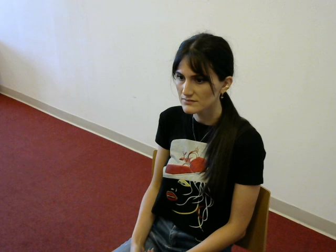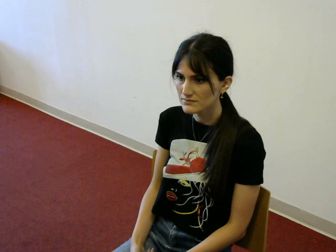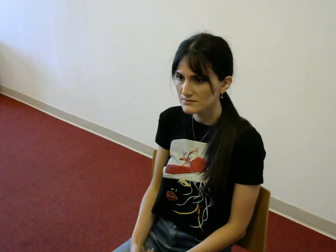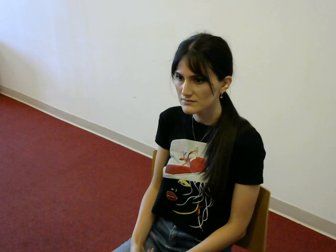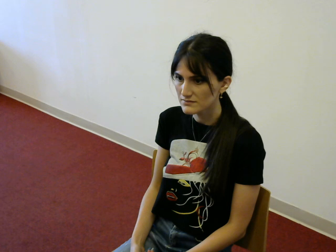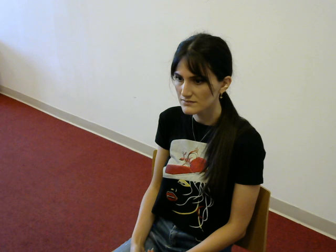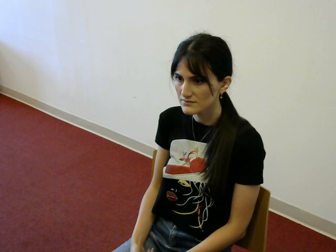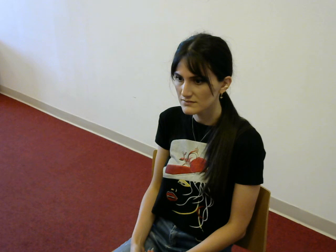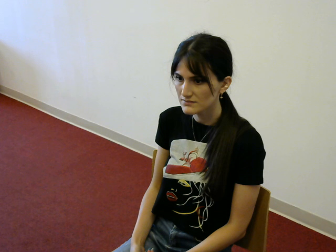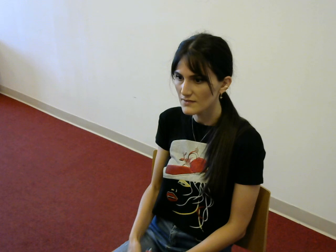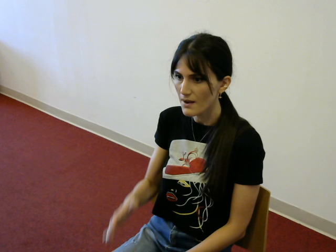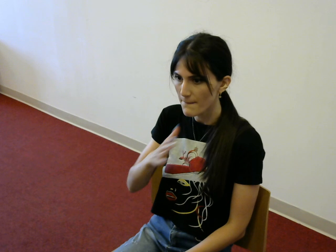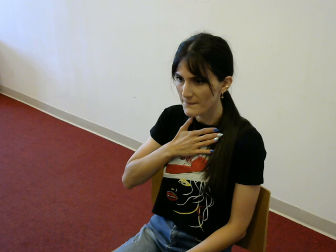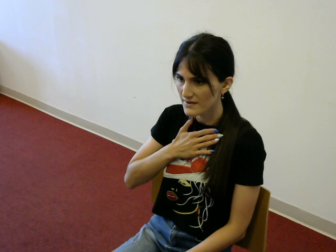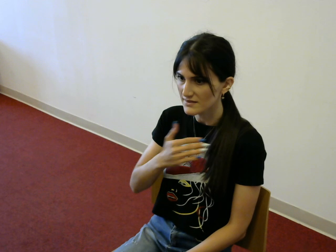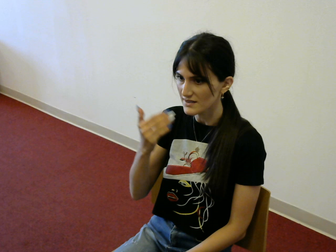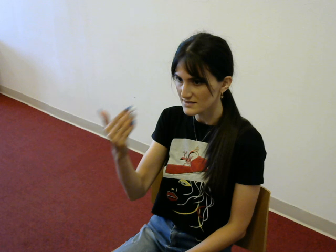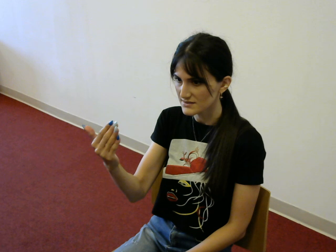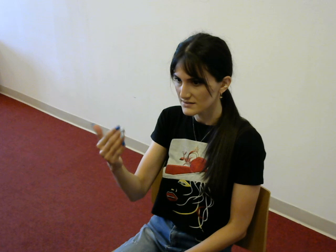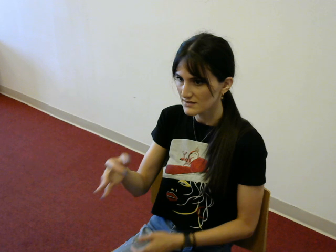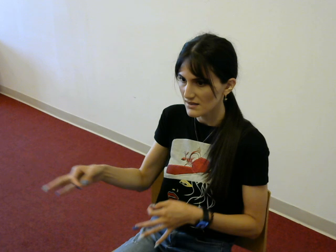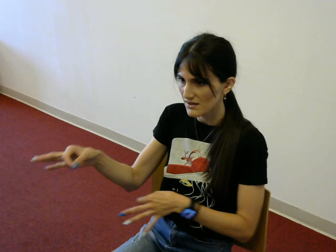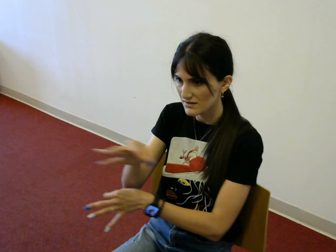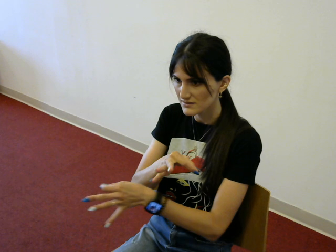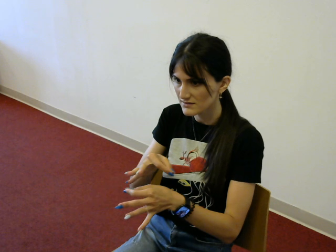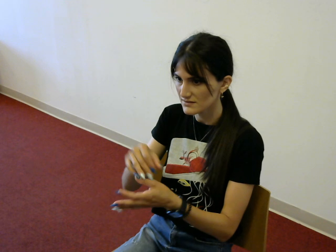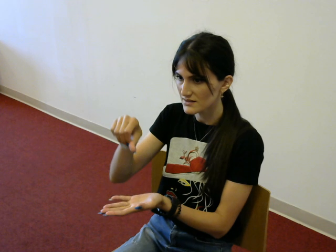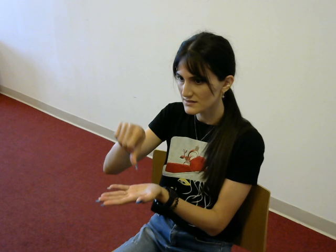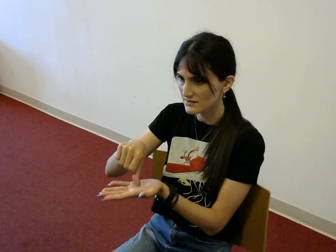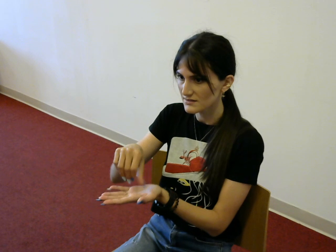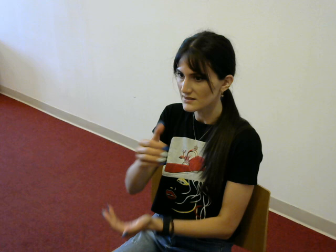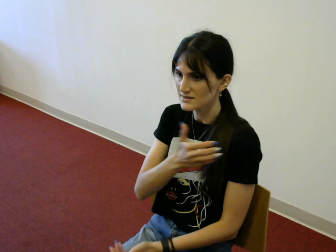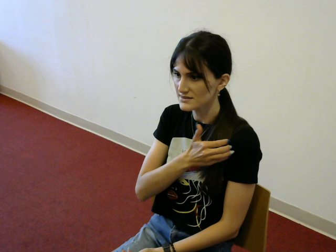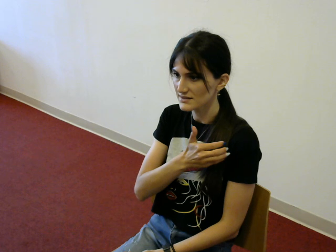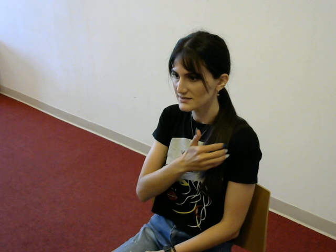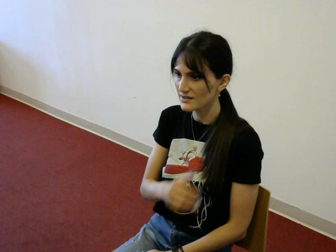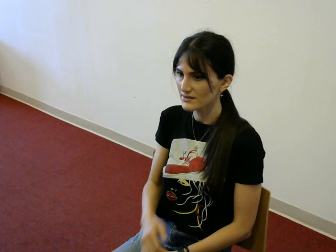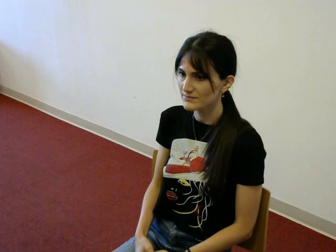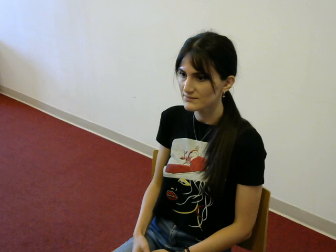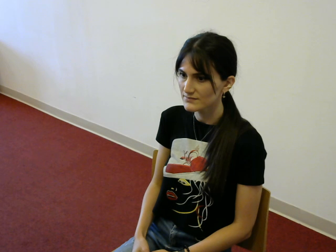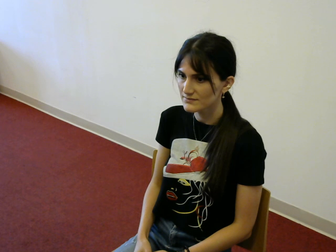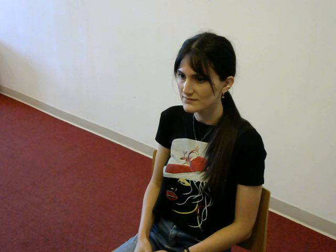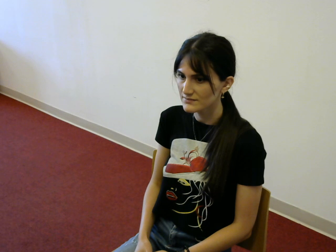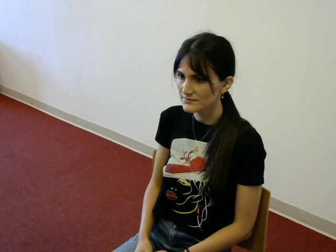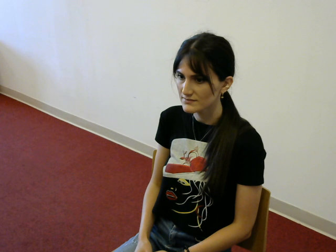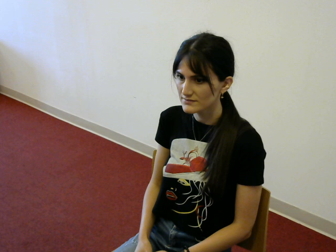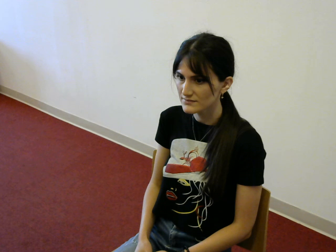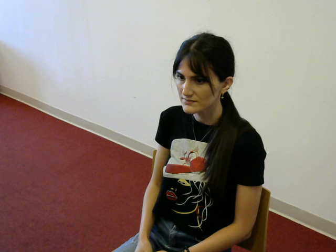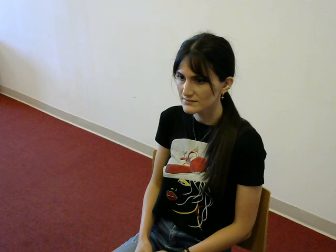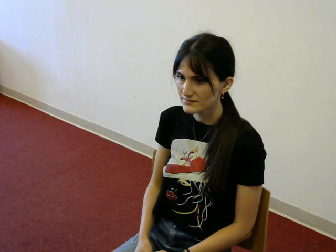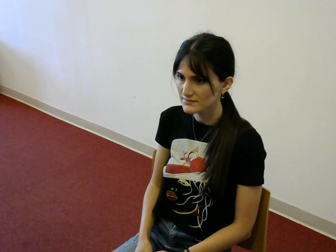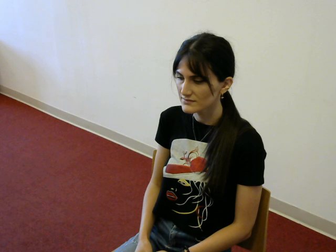Mən sizin layihədə iştirak etmək istərdim